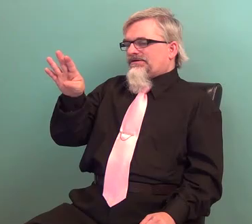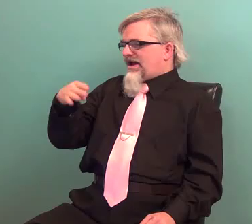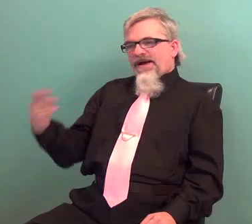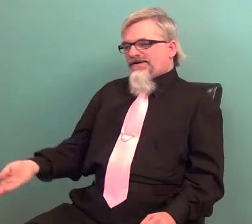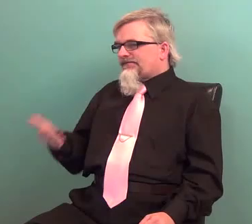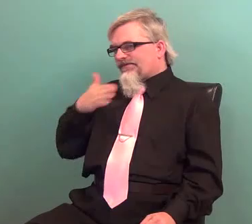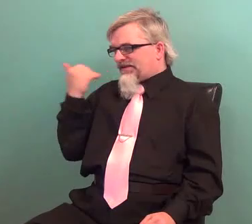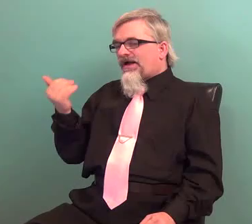Później nic nie mam.